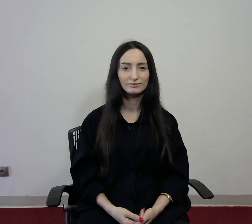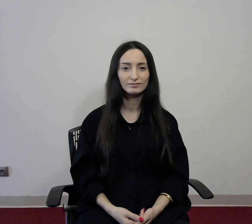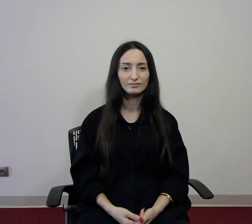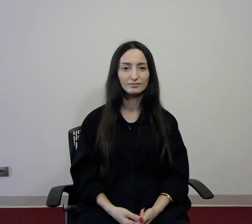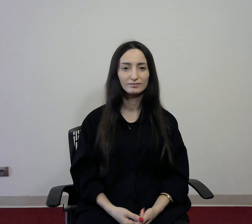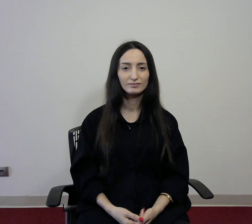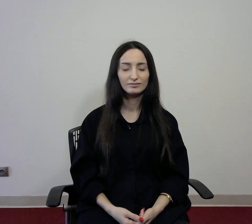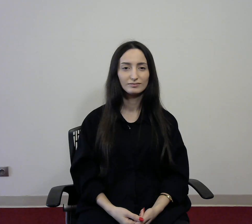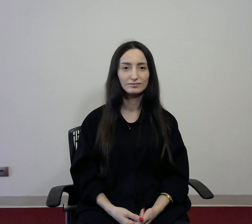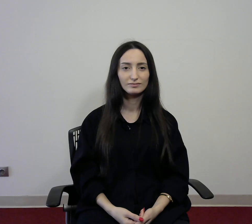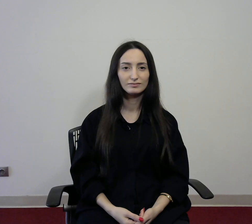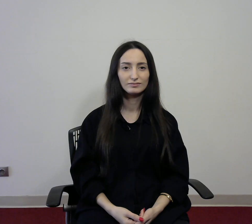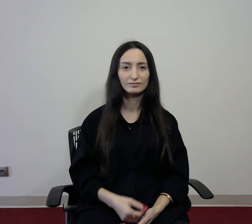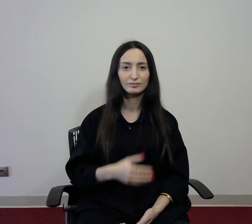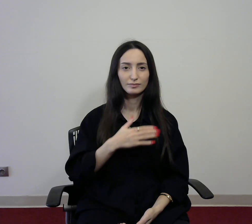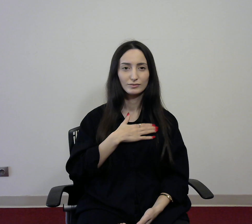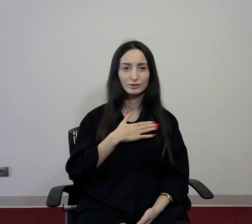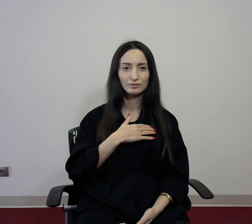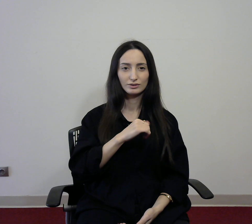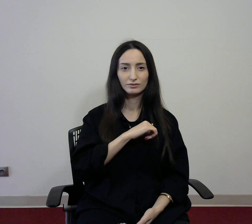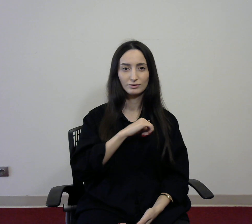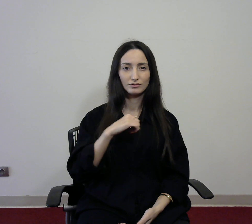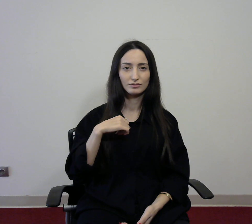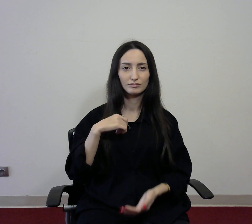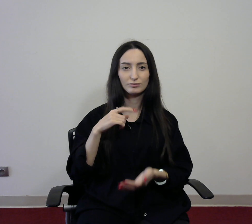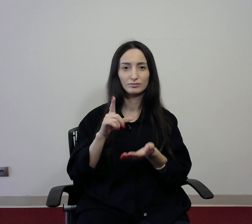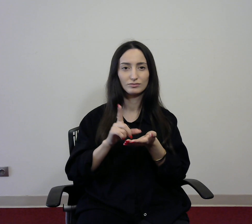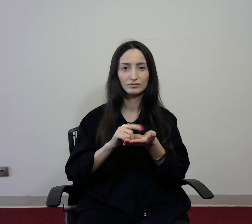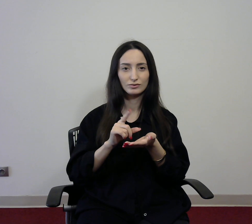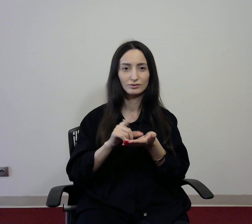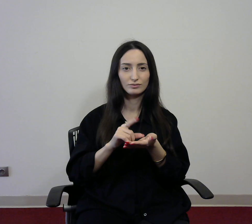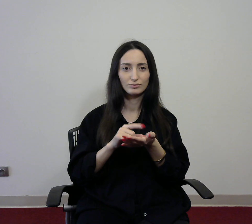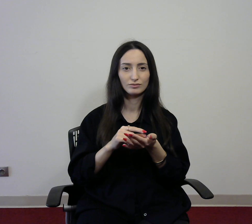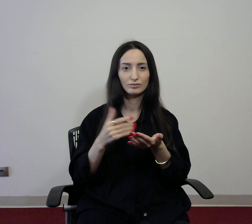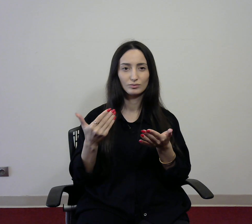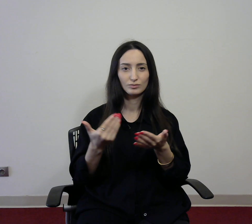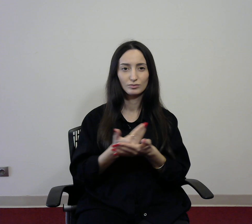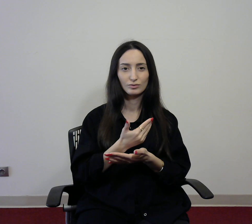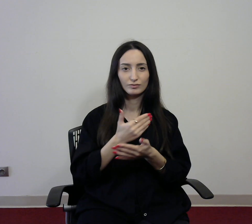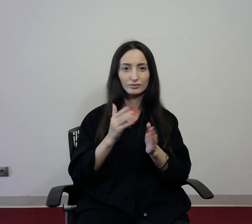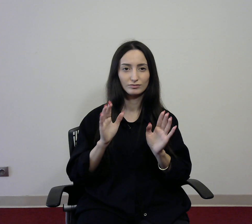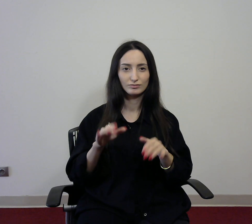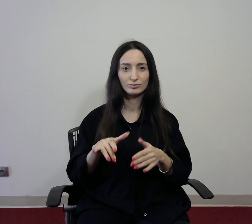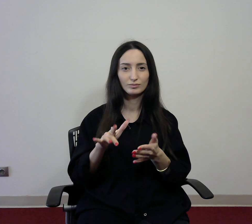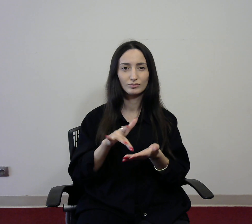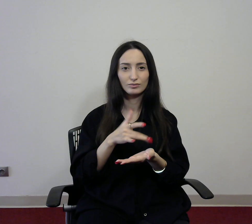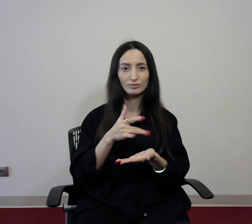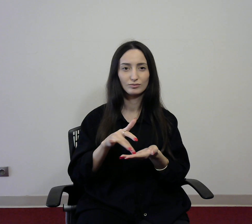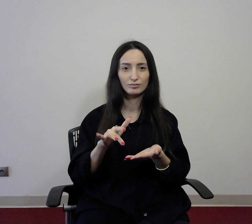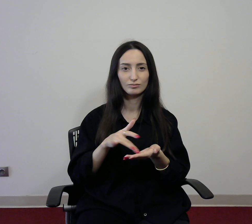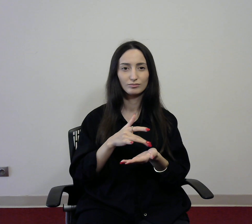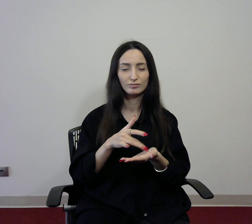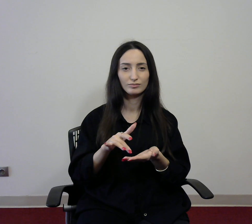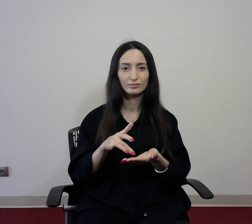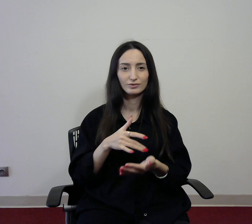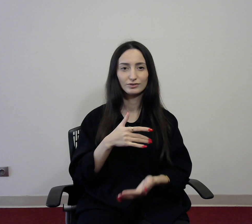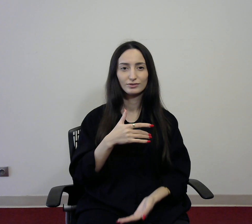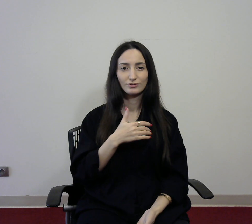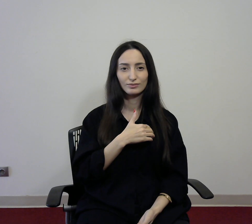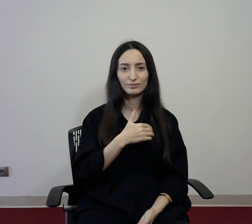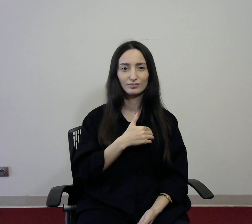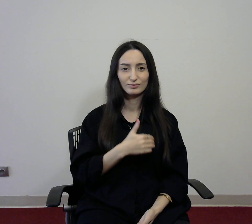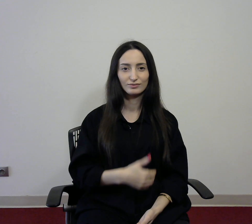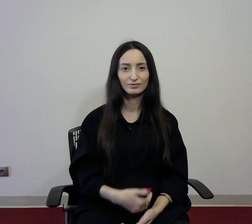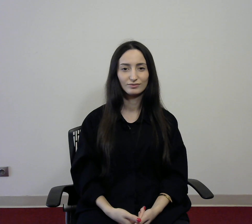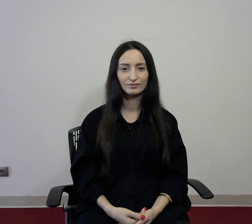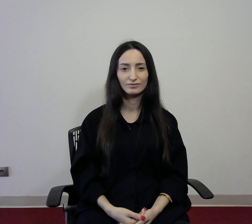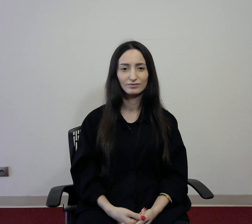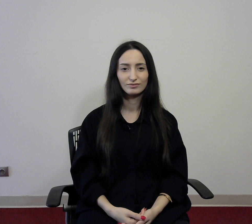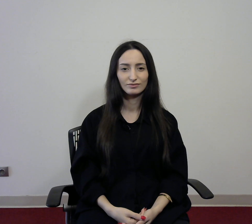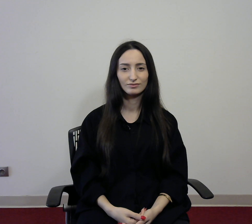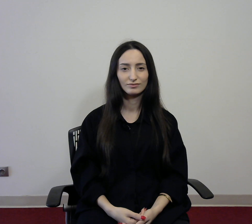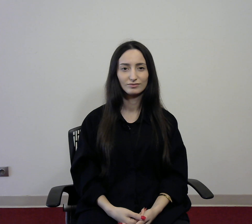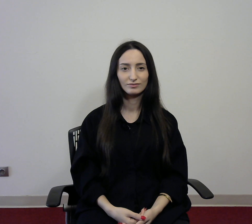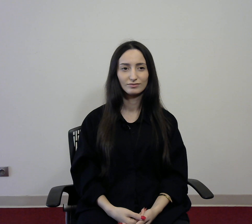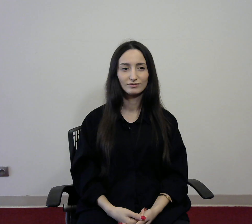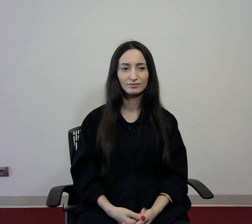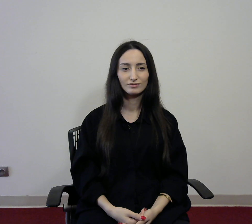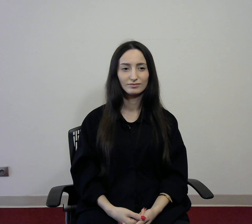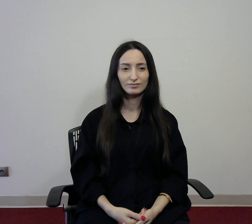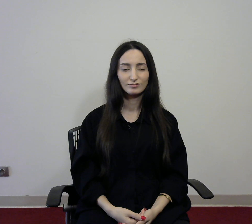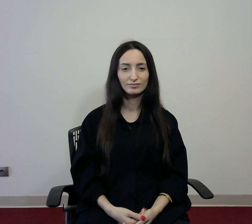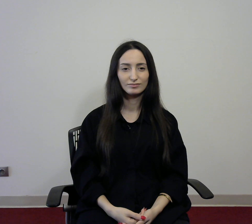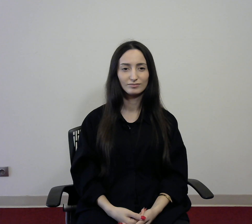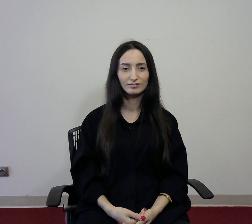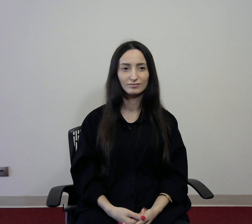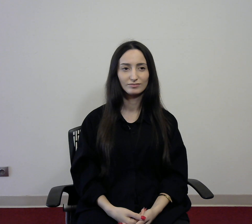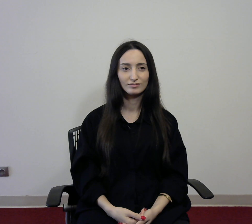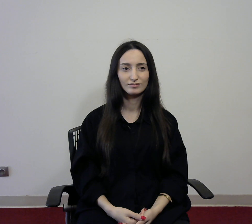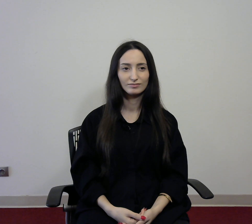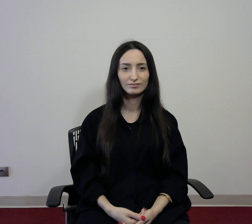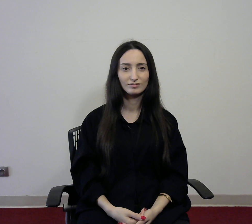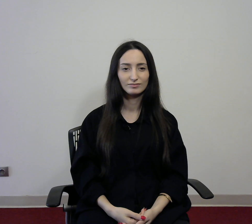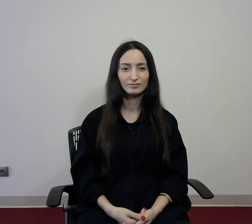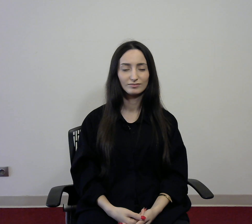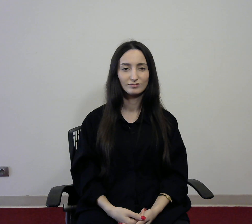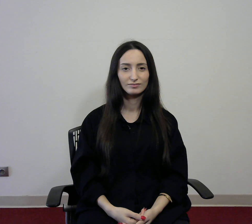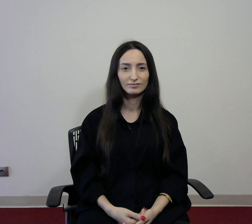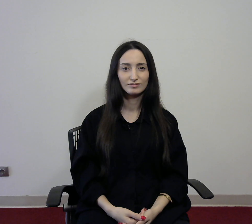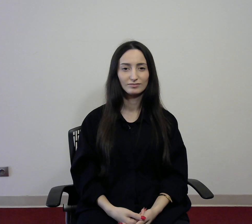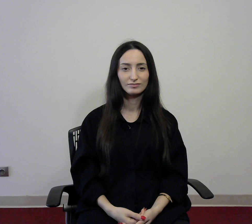Mən öz pensiyamı yenidən hesablatdırmaq istəyirəm